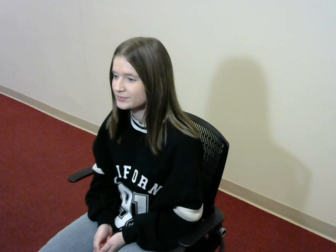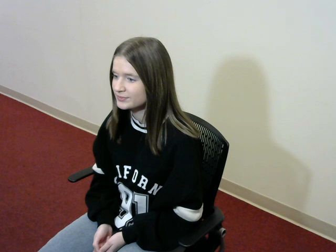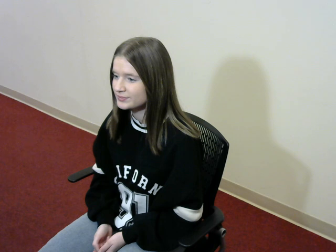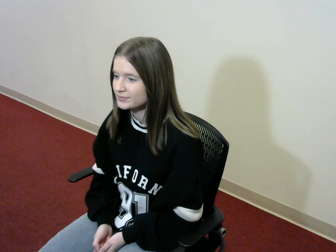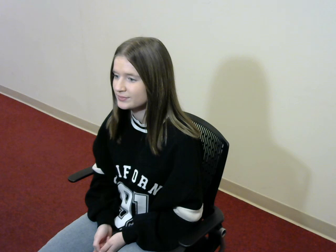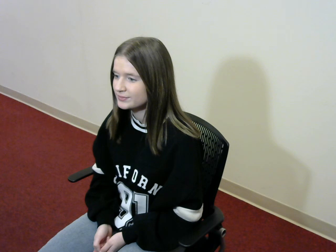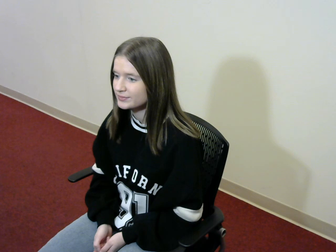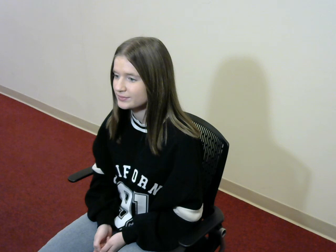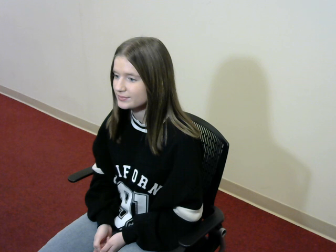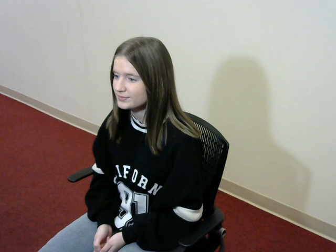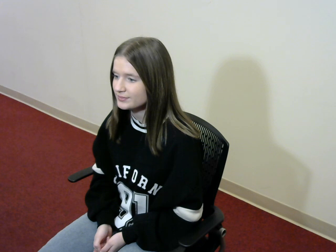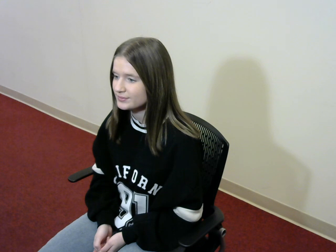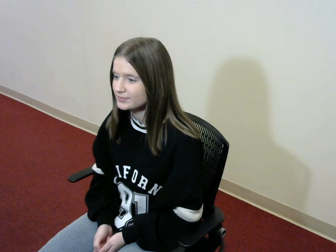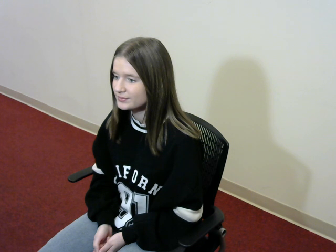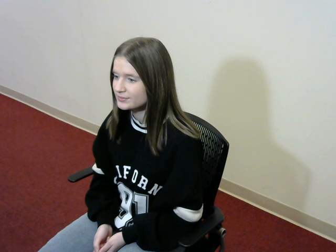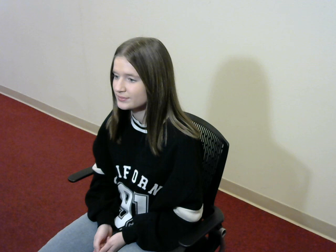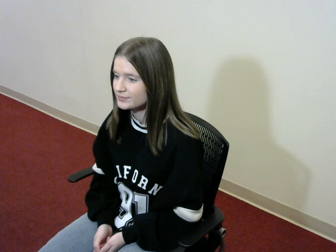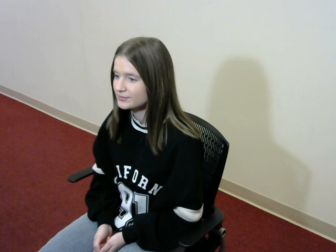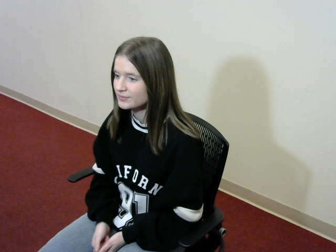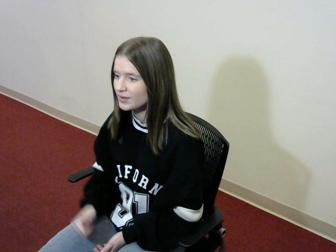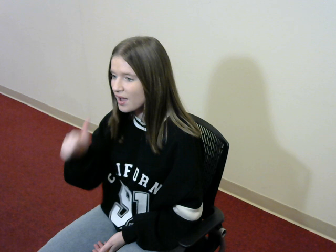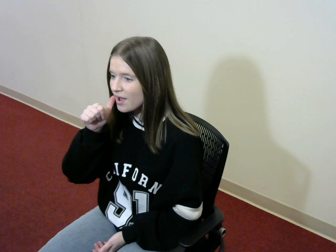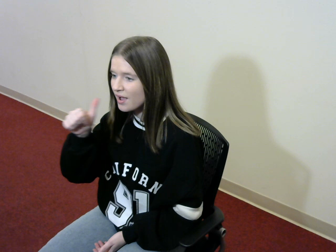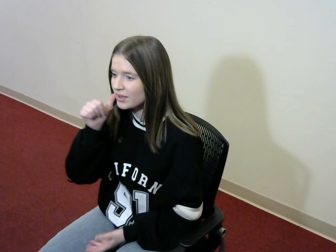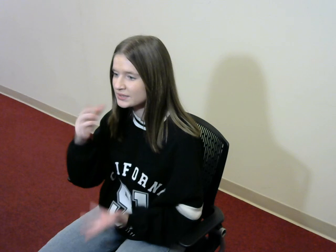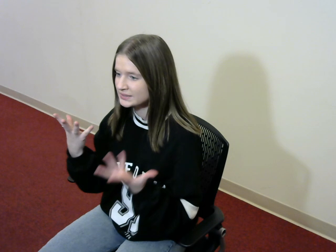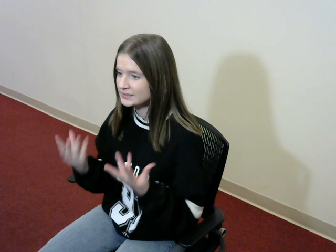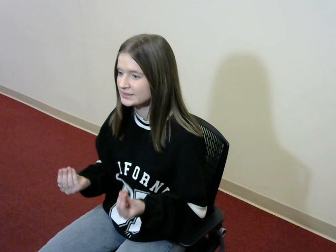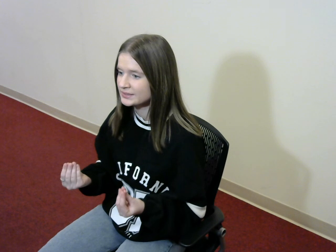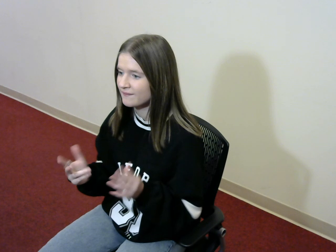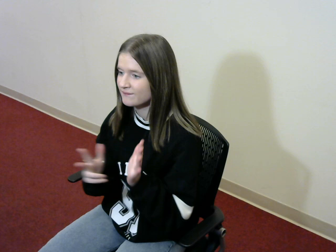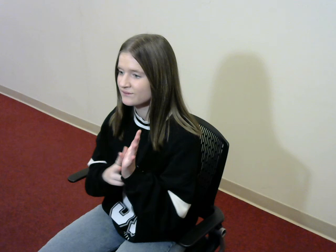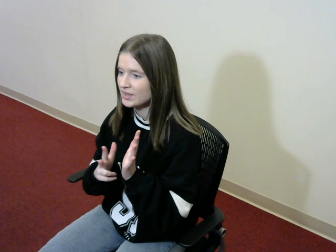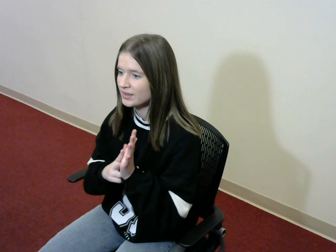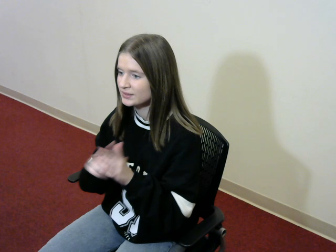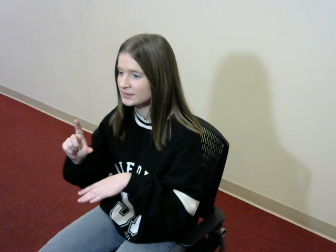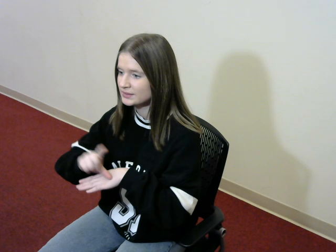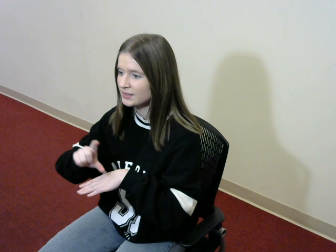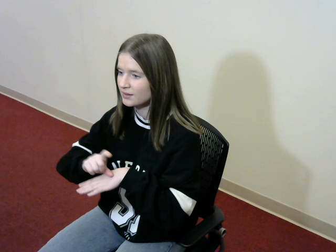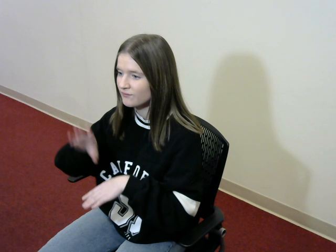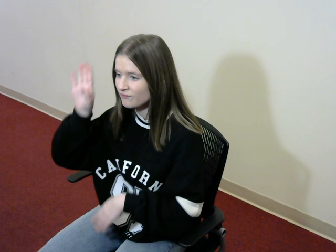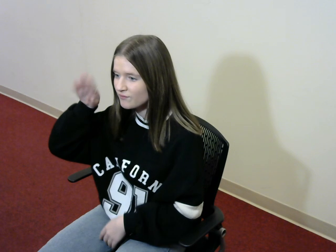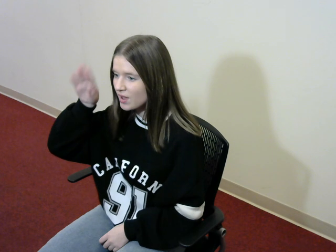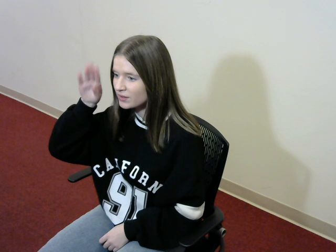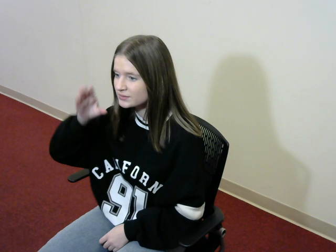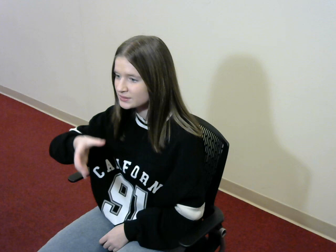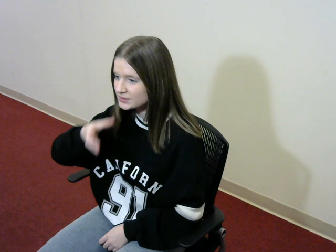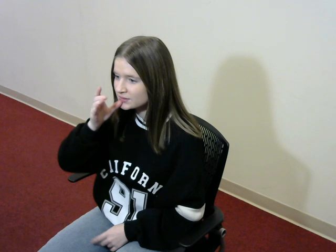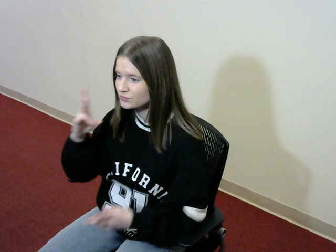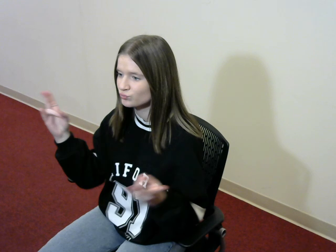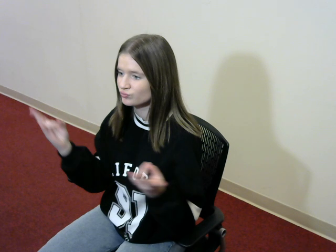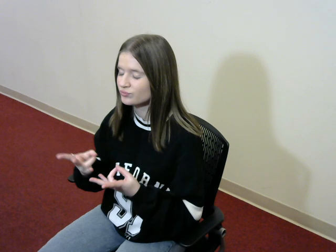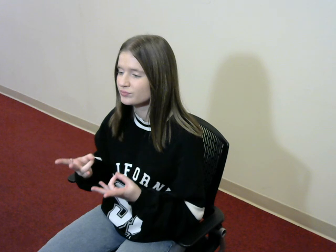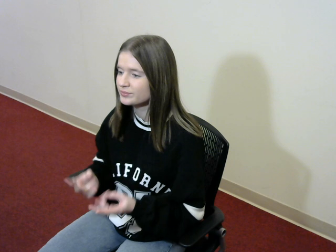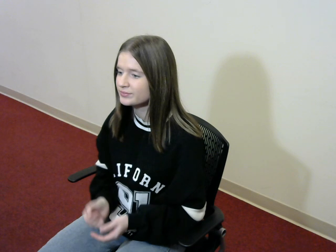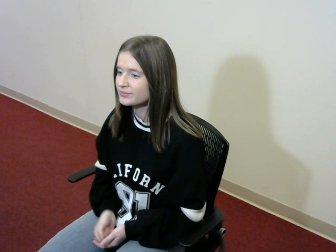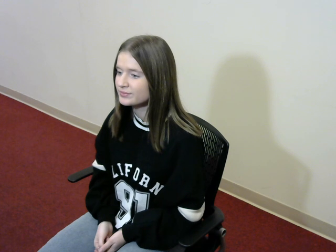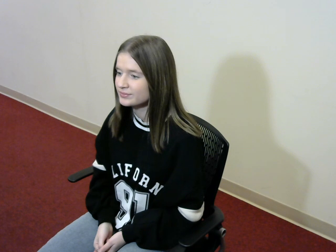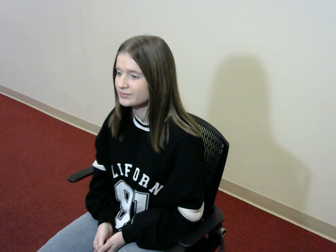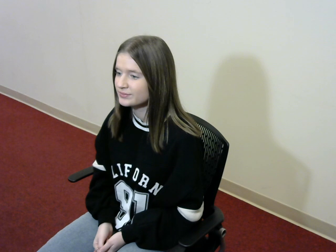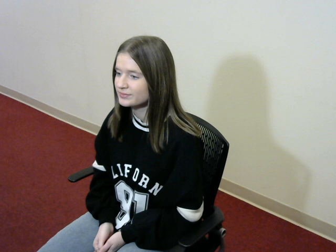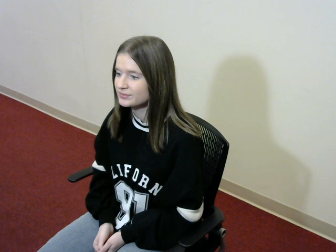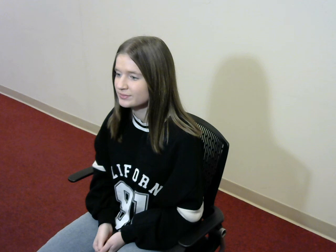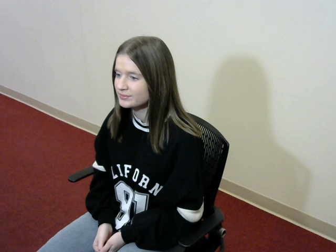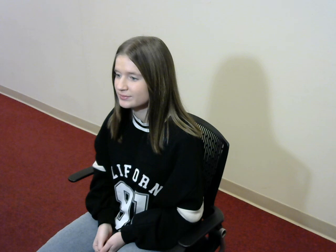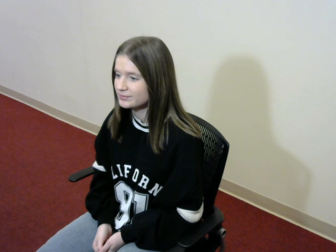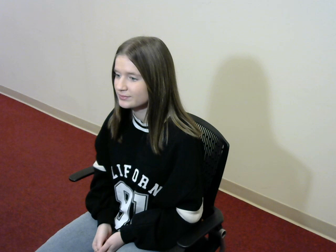Hər gün 8 stəkan su içmək lazımdır